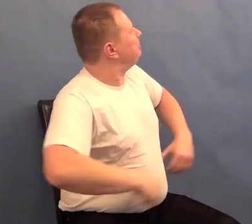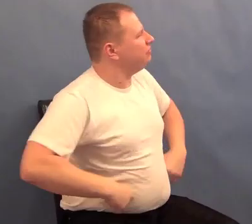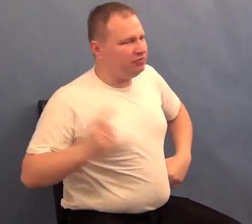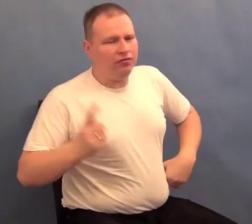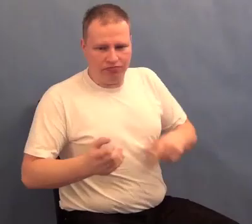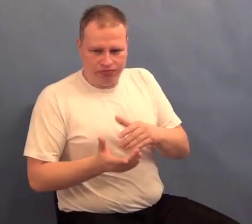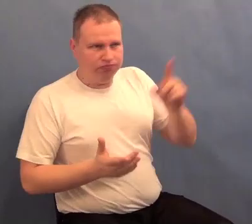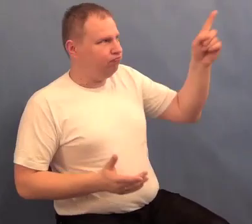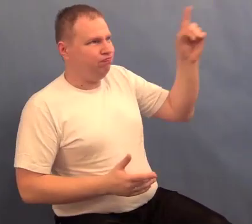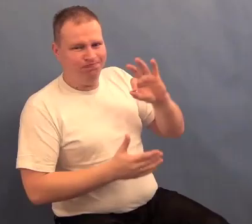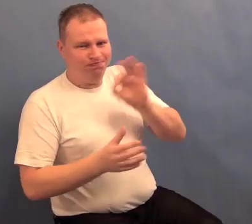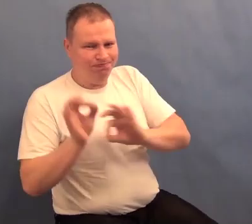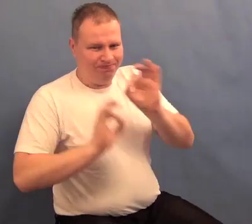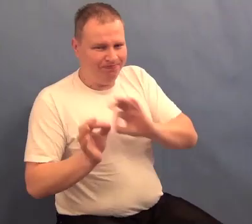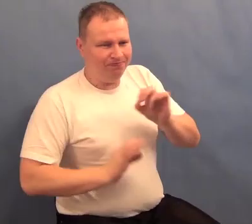Poprosiła go o naprawę.